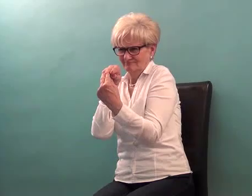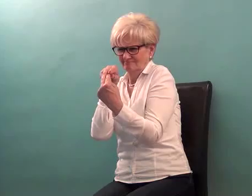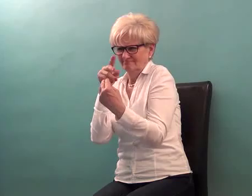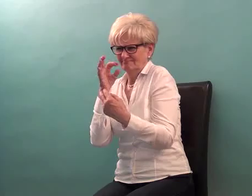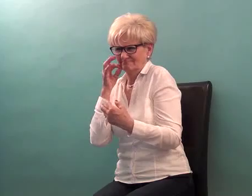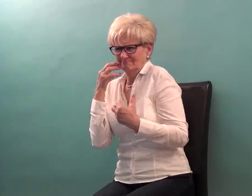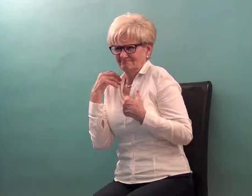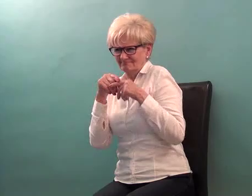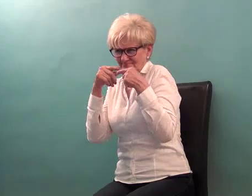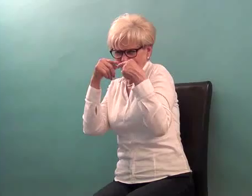Kot jest zły, ma zmarszczone brwi.